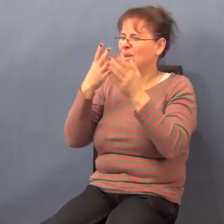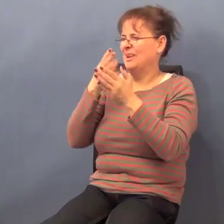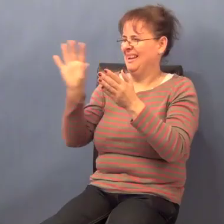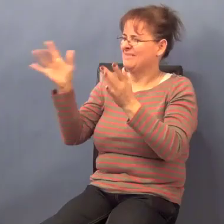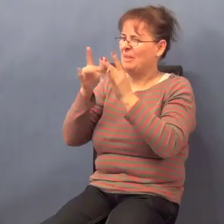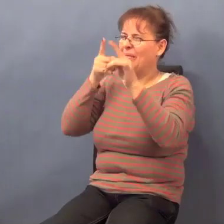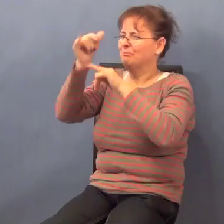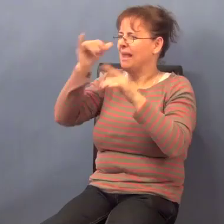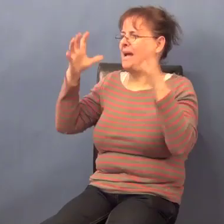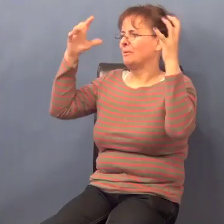Z małym owocem nie opłaca się, masz rację.